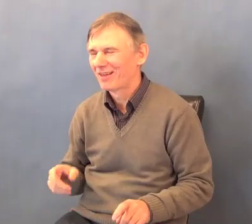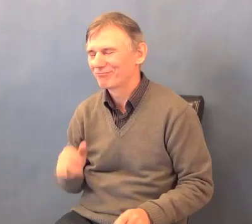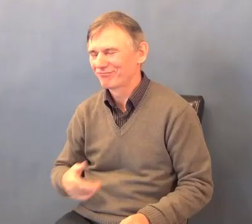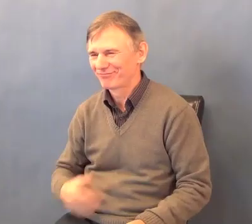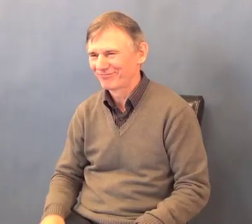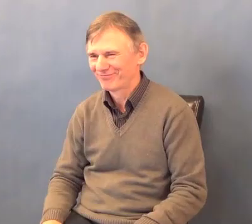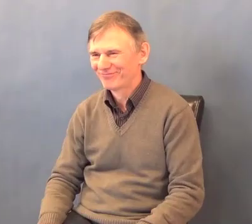Siedzieć bezczynnie, to nie dla mnie.